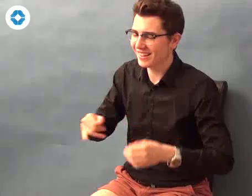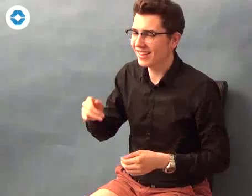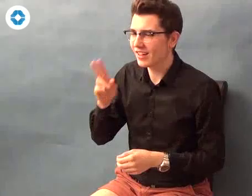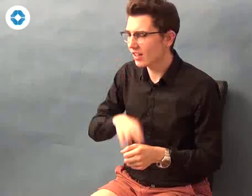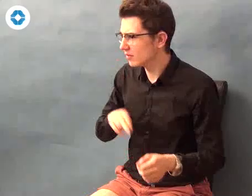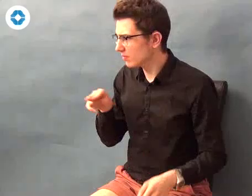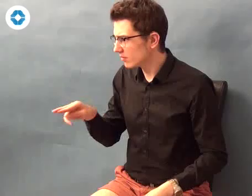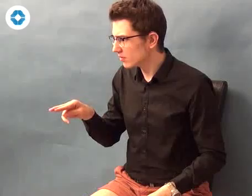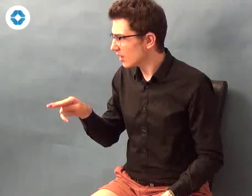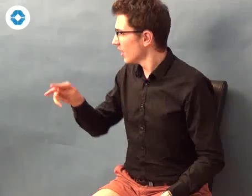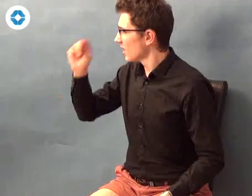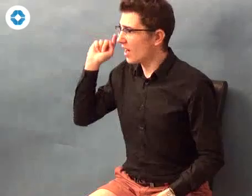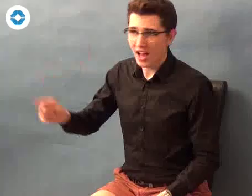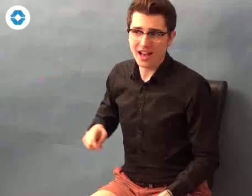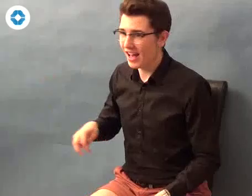Policjant przygląda się sytuacji i woła do nich.